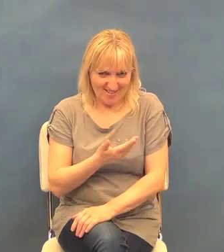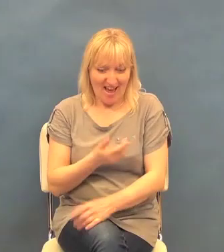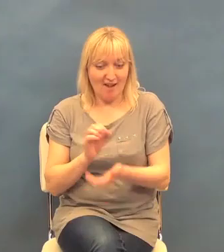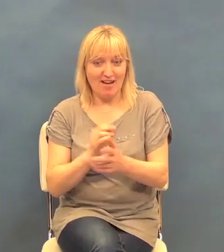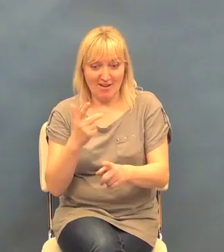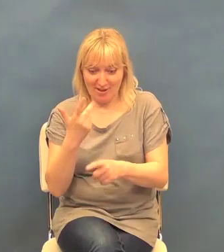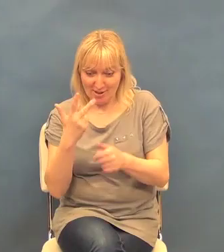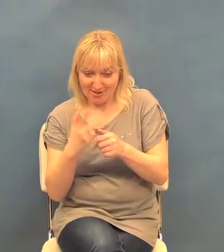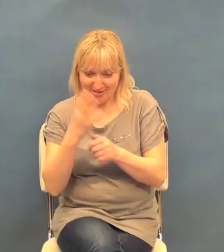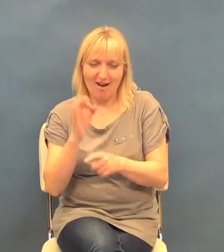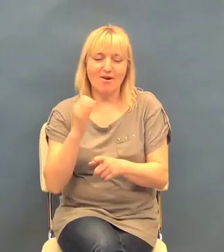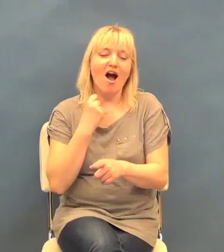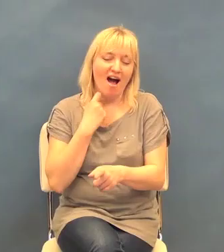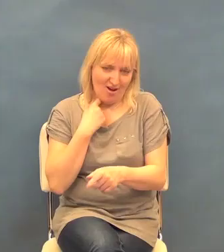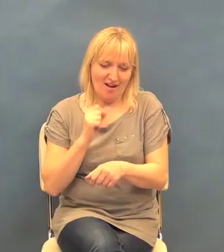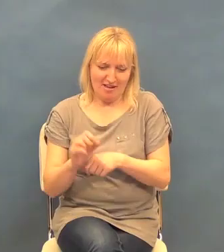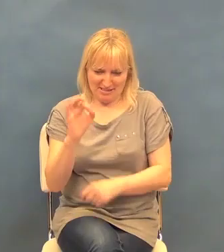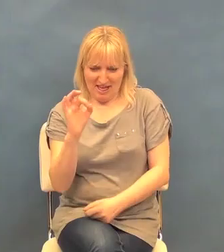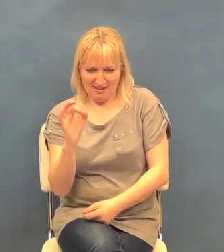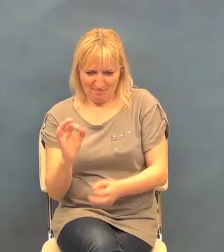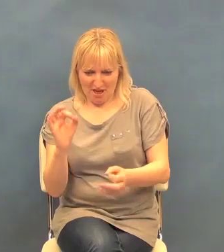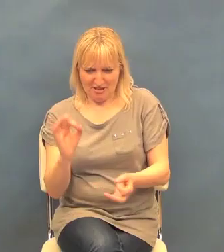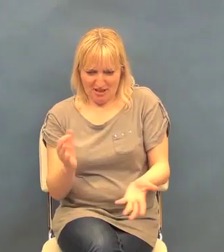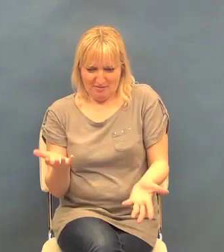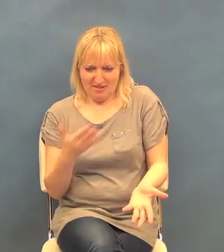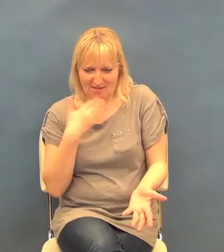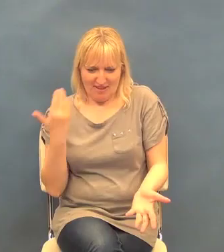Akurat wódka ma zawartość alkoholu około 30-40 procent, ale zero procentowej nie ma.